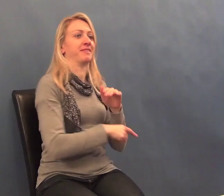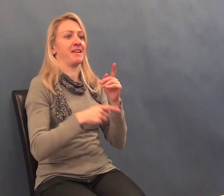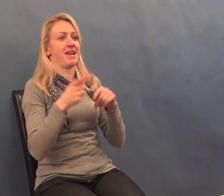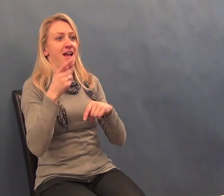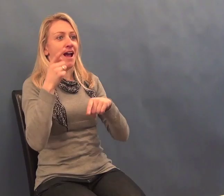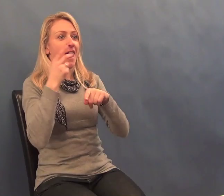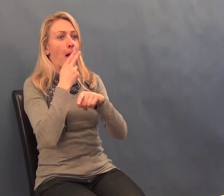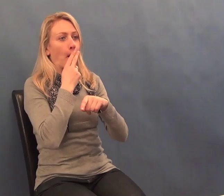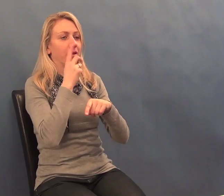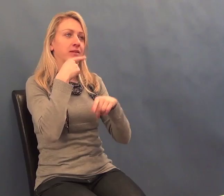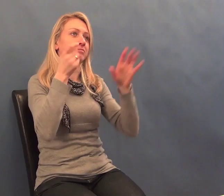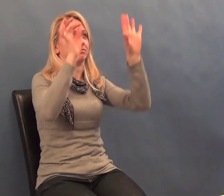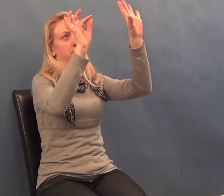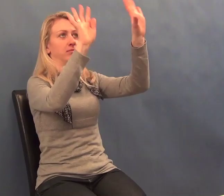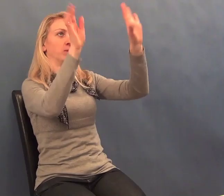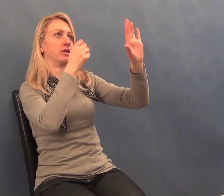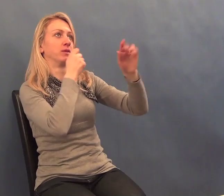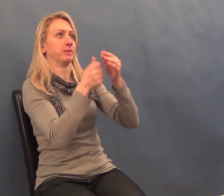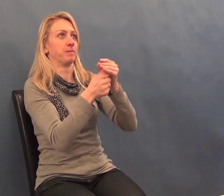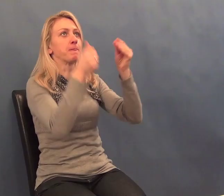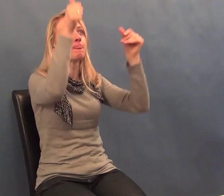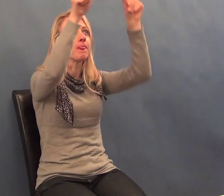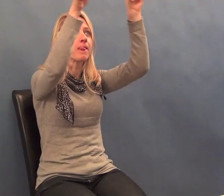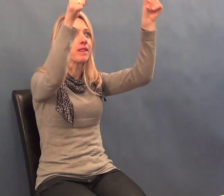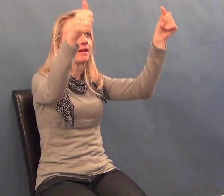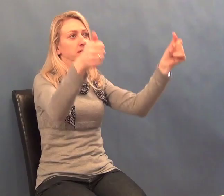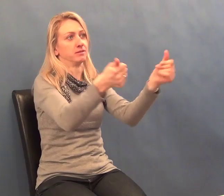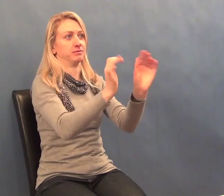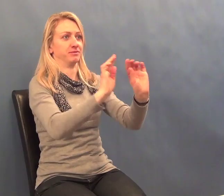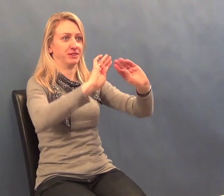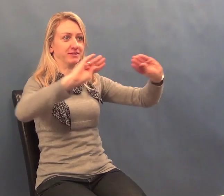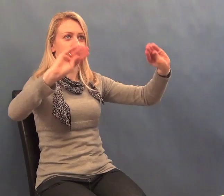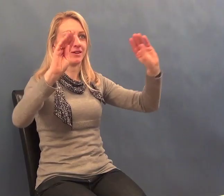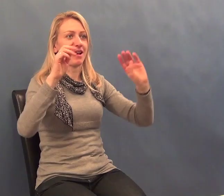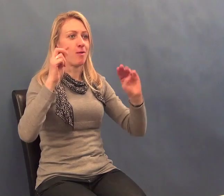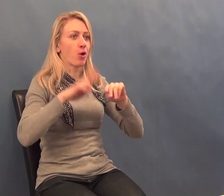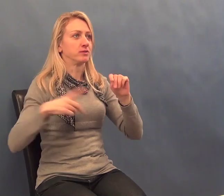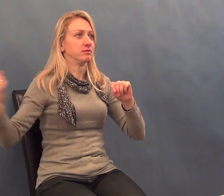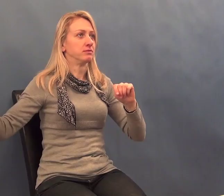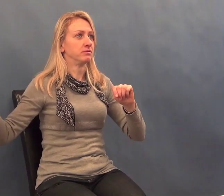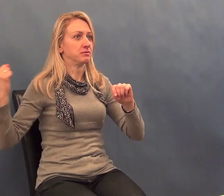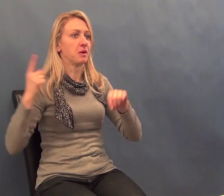Charlie Chaplin kituje okno, a policjant podchodzi z prawej strony.